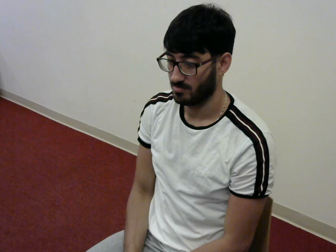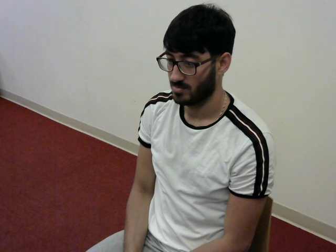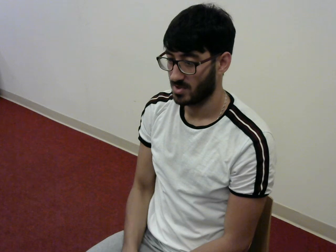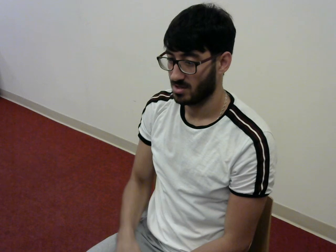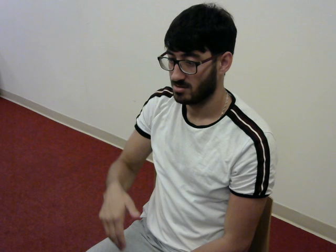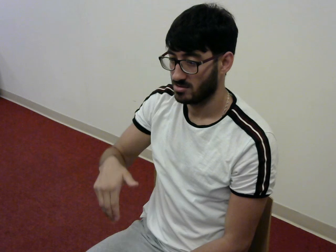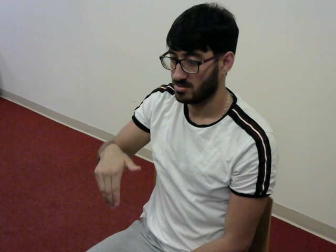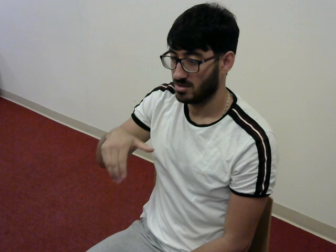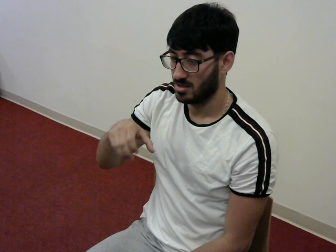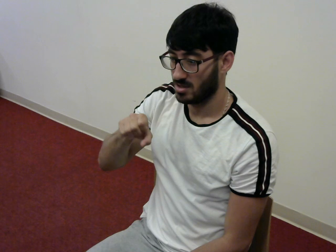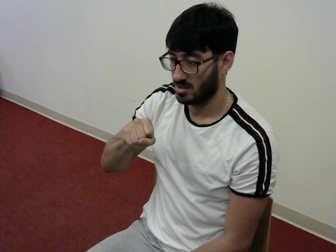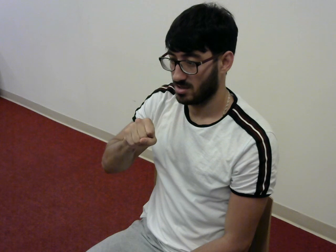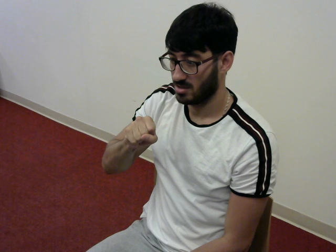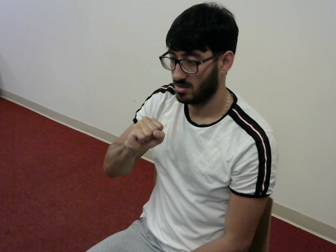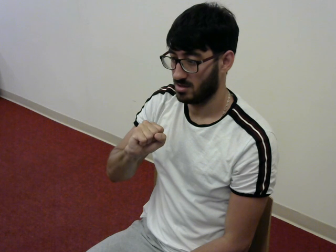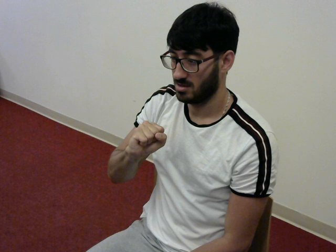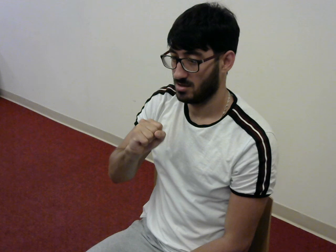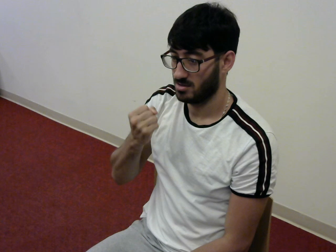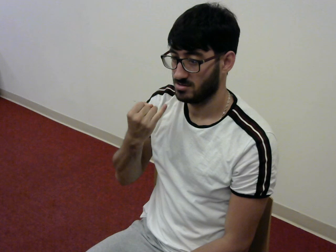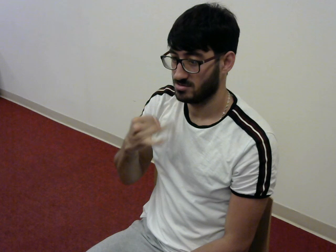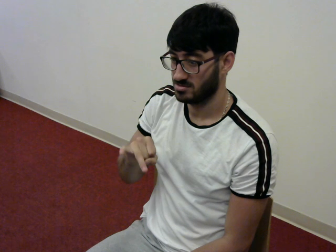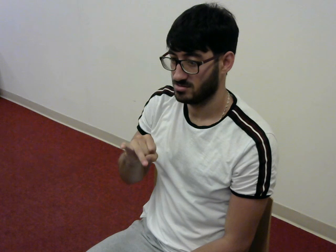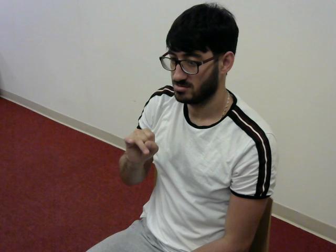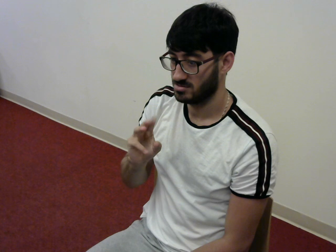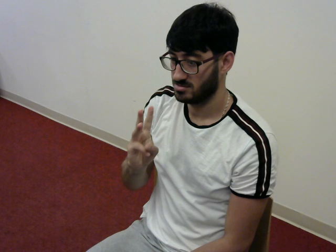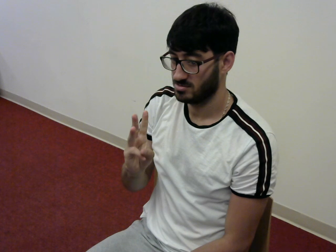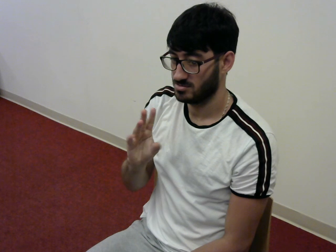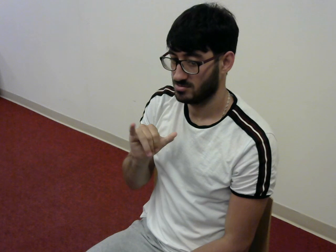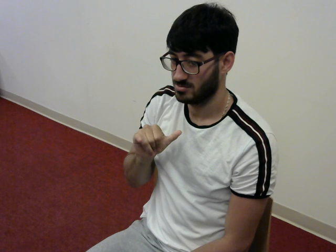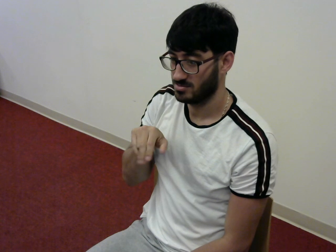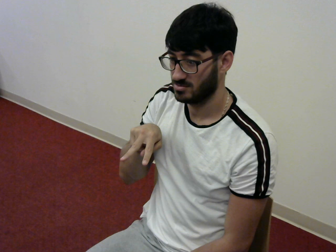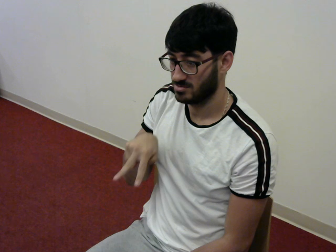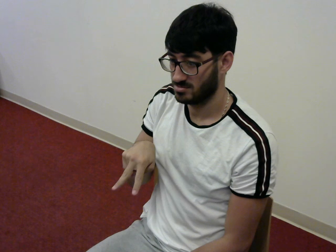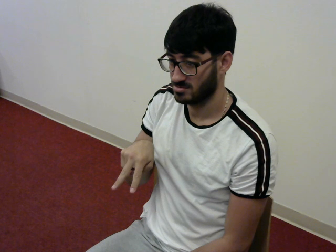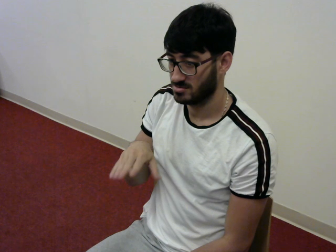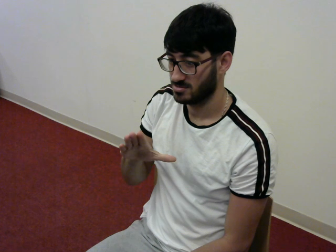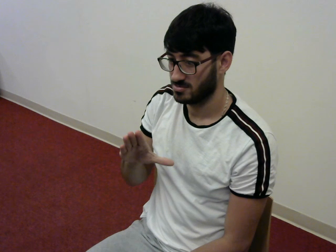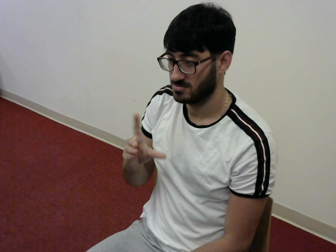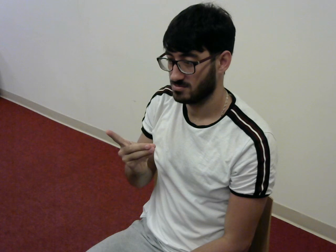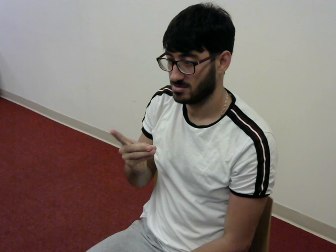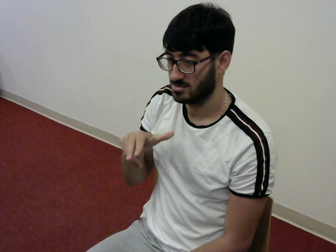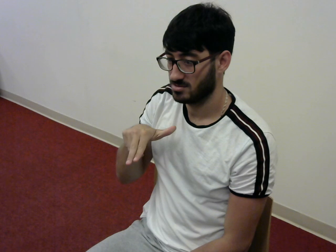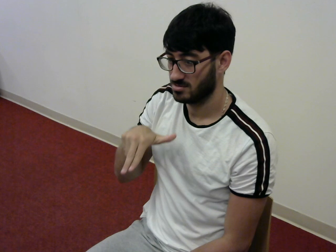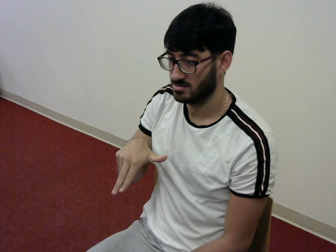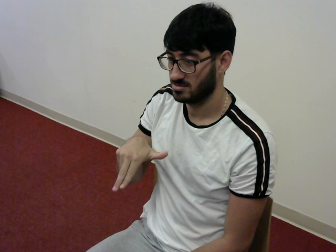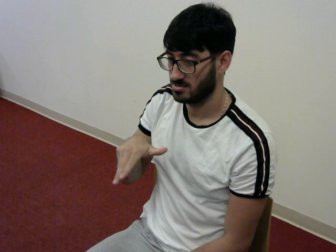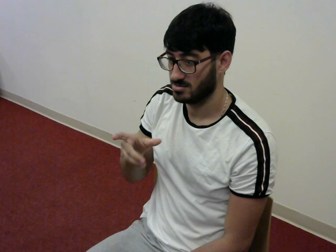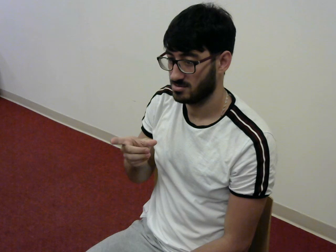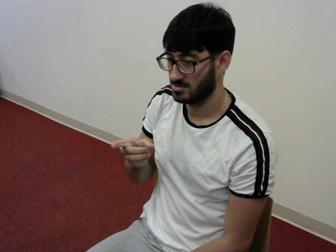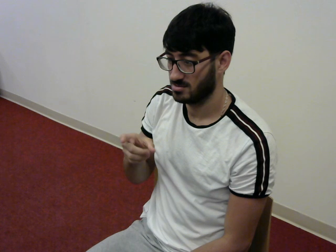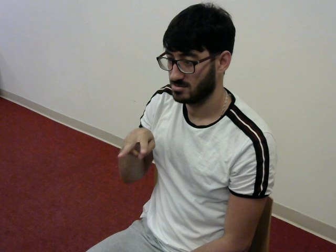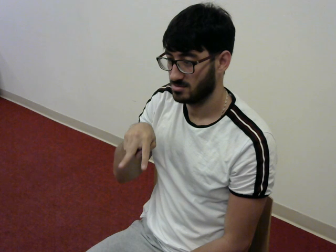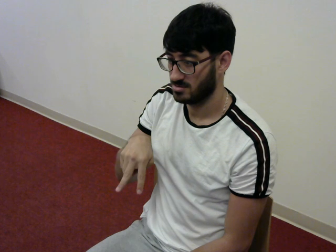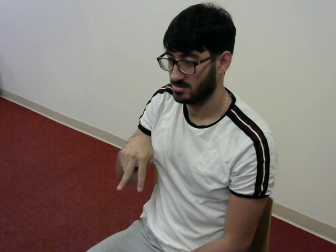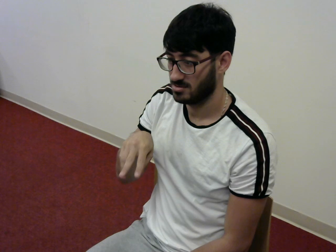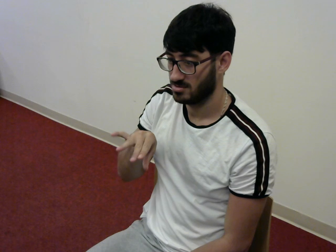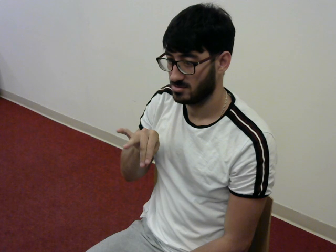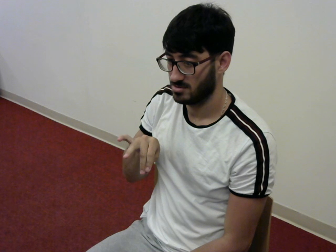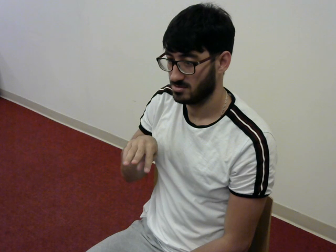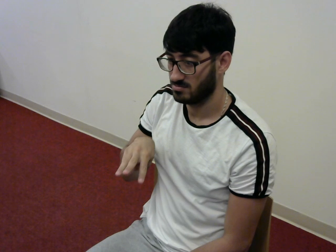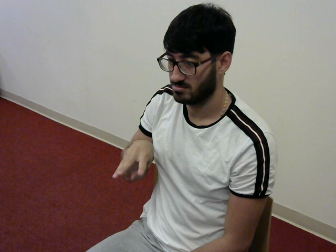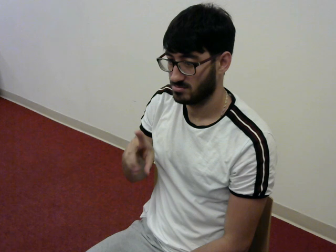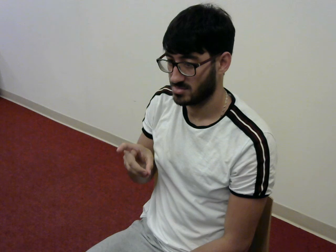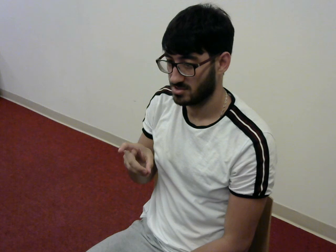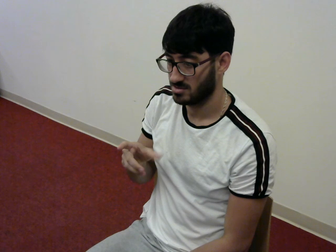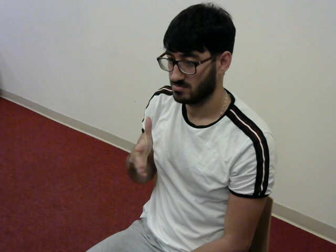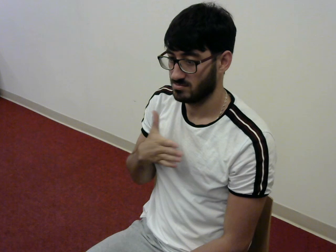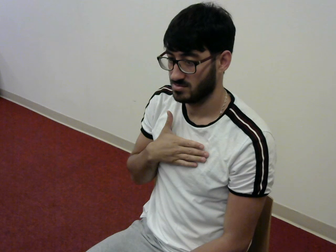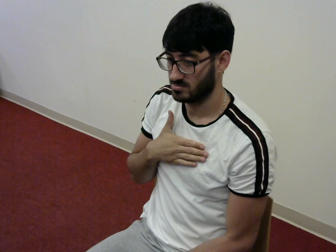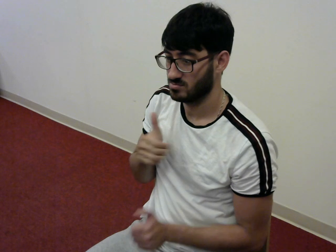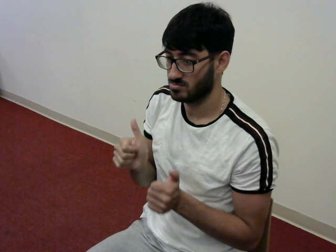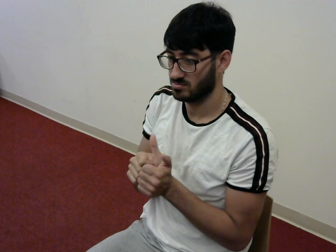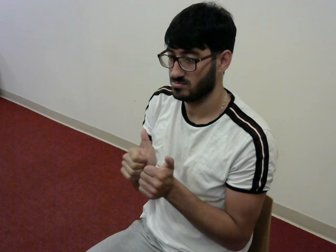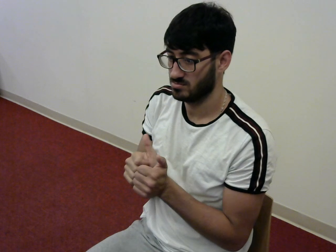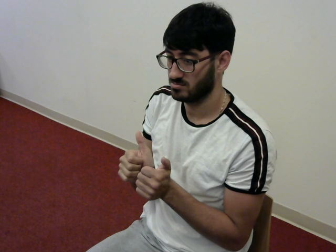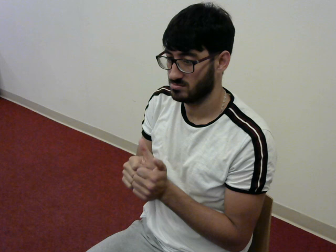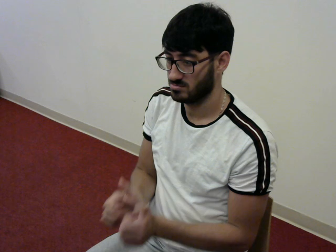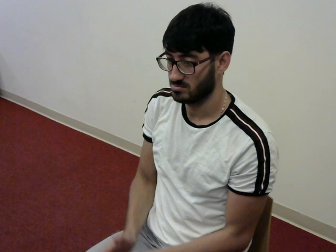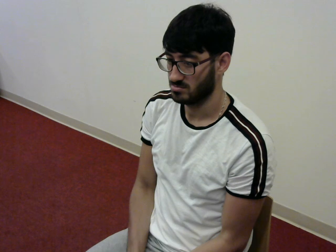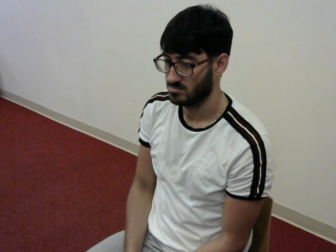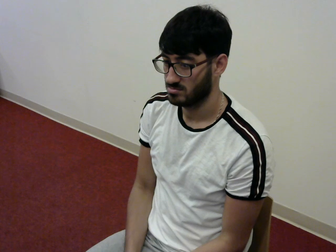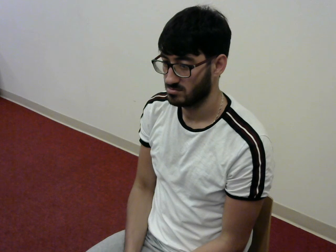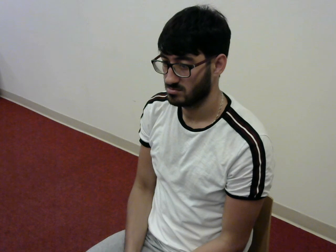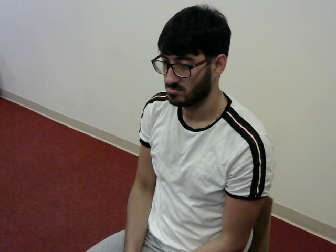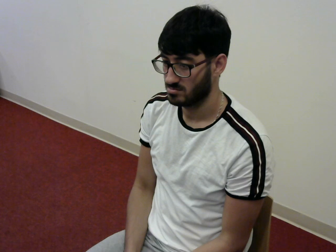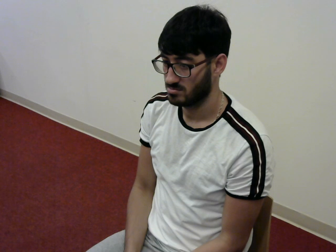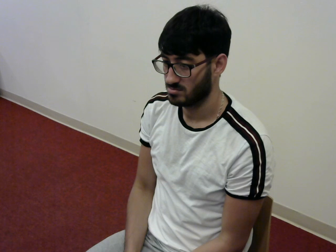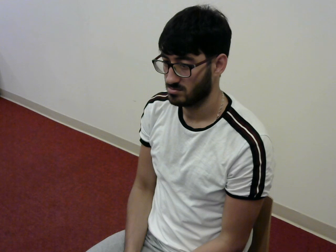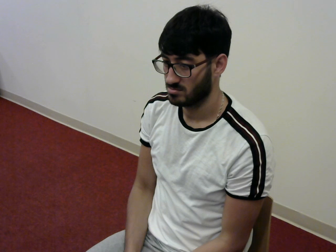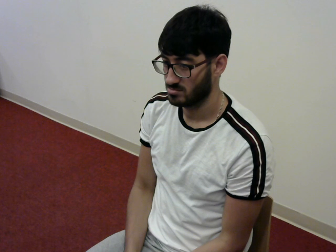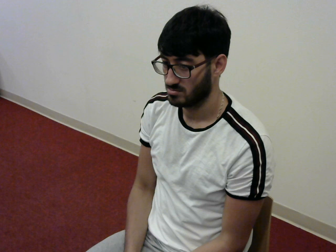Aygül və Həlimə mənim qonşularımdır